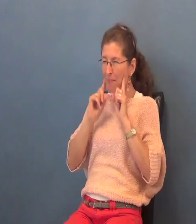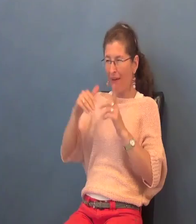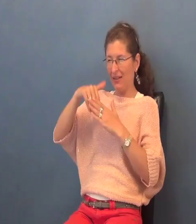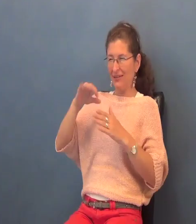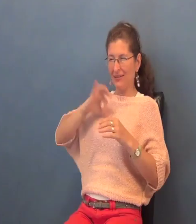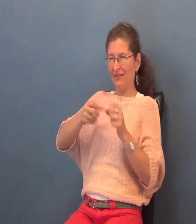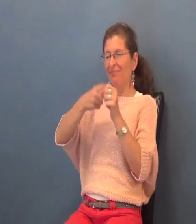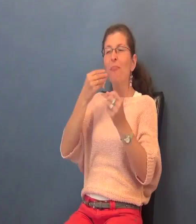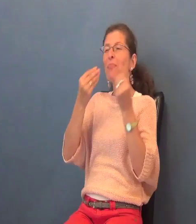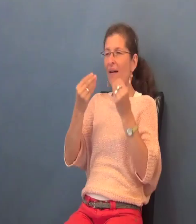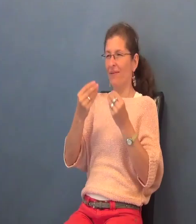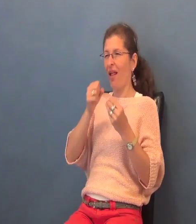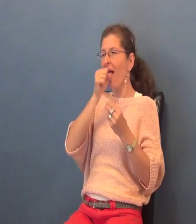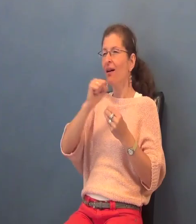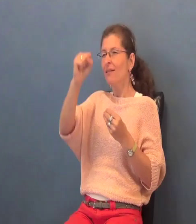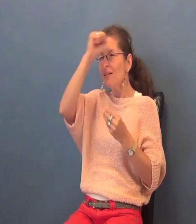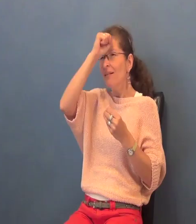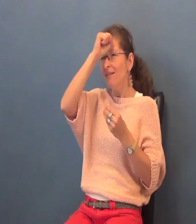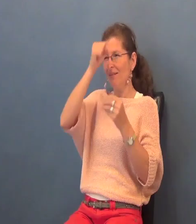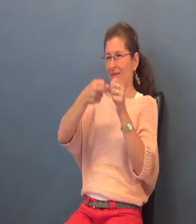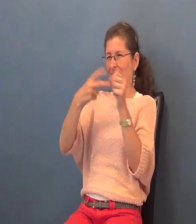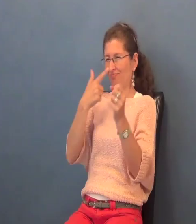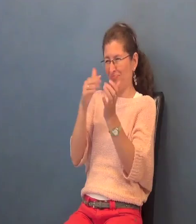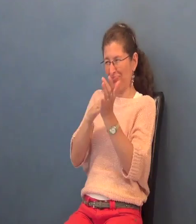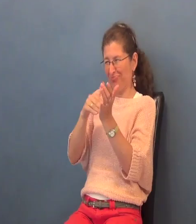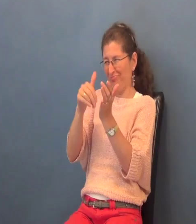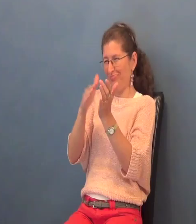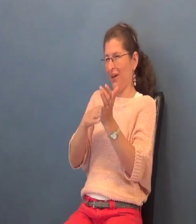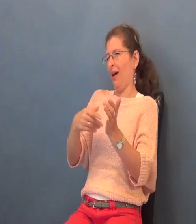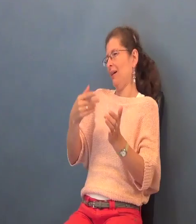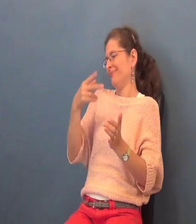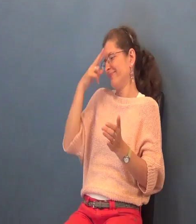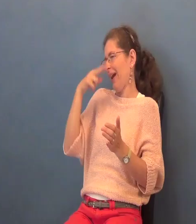Tak naprawdę syn strzela zabawką - to gumowy przepychacz, nic nadzwyczajnego.